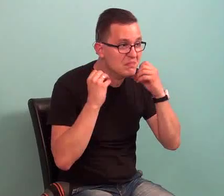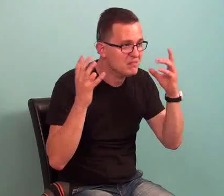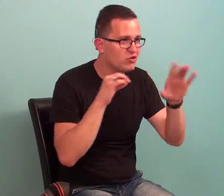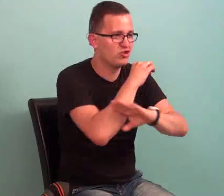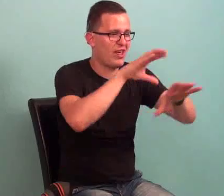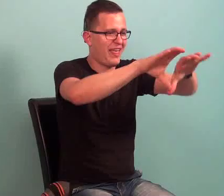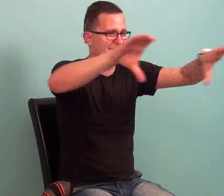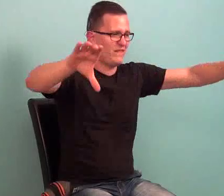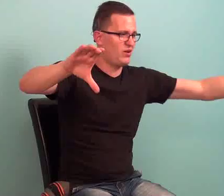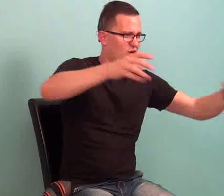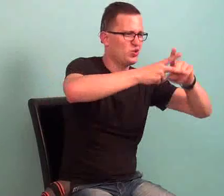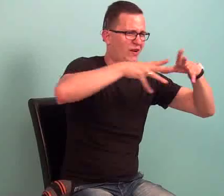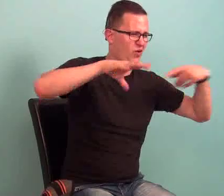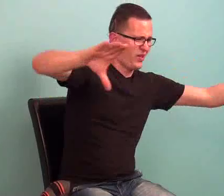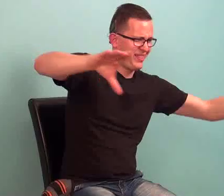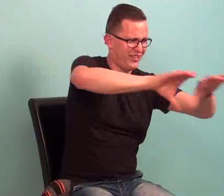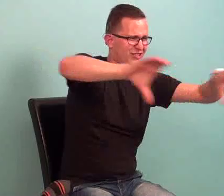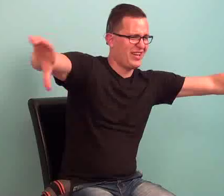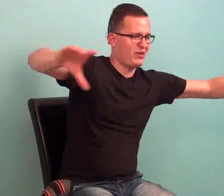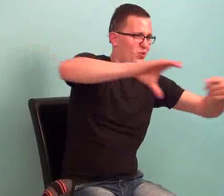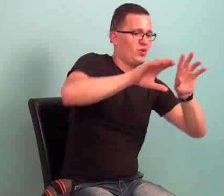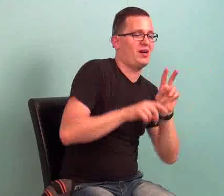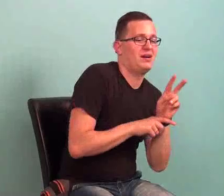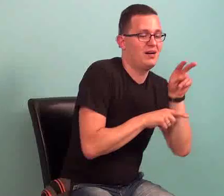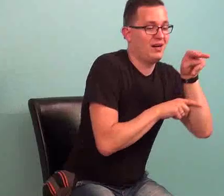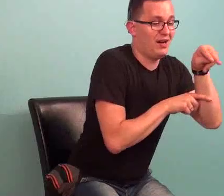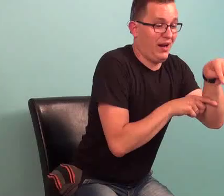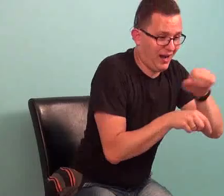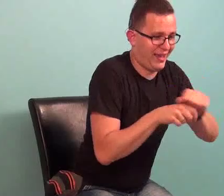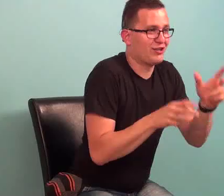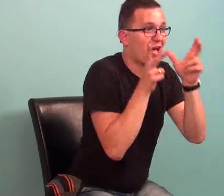Pusty pień drzewa leżał na ziemi, chłopiec do niego zajrzał i zobaczył, że jest tam żaba.